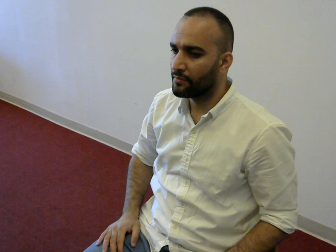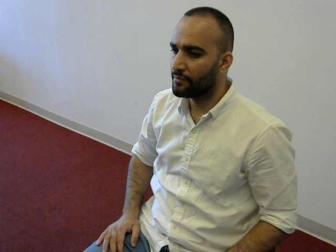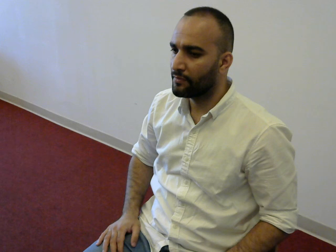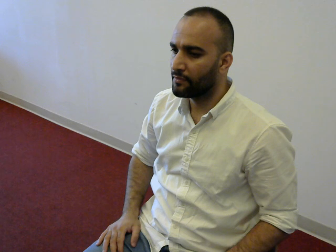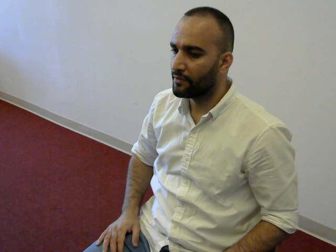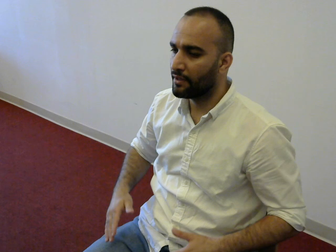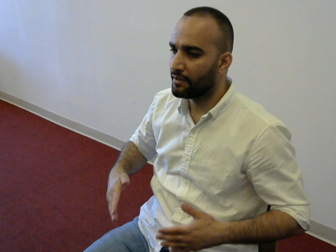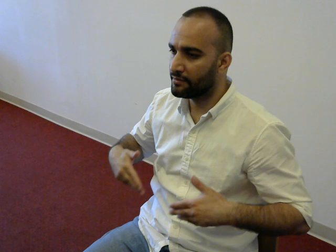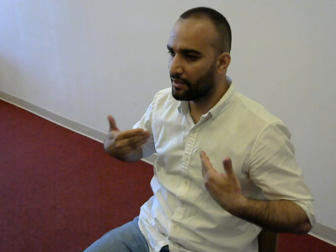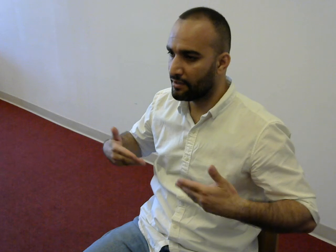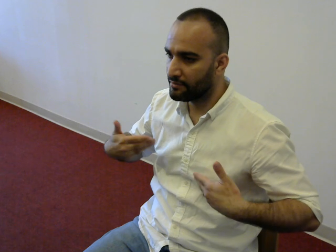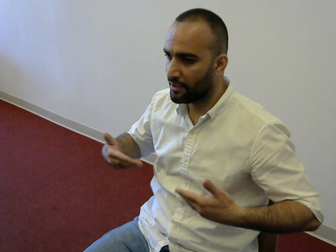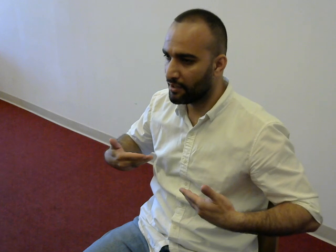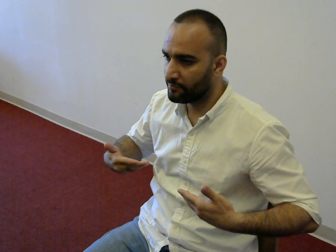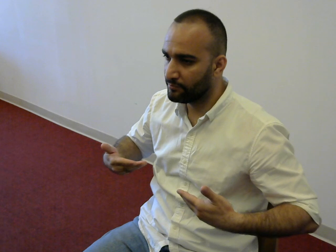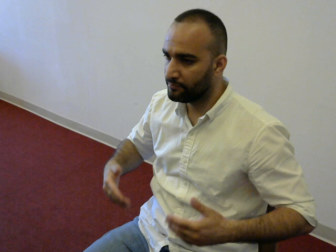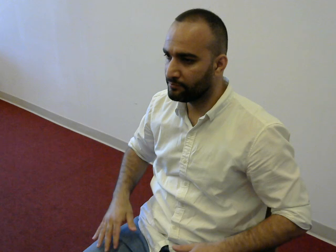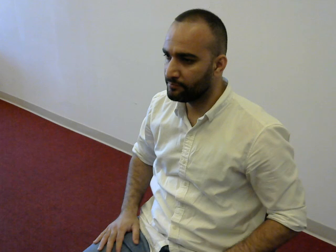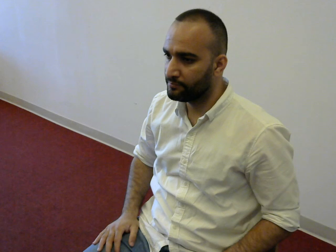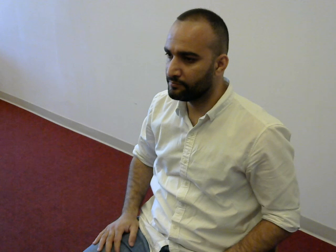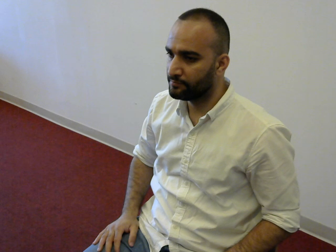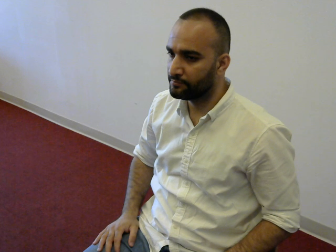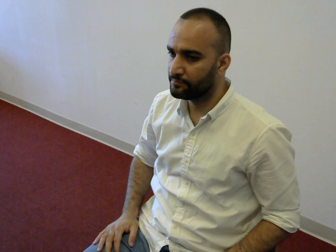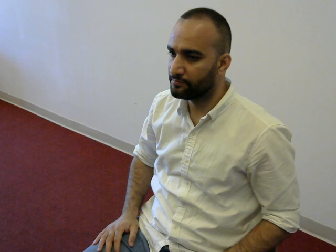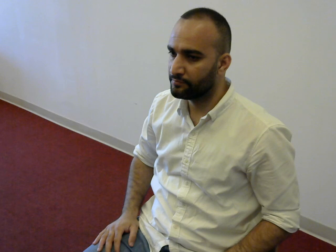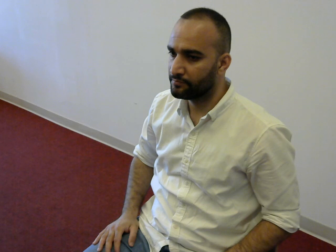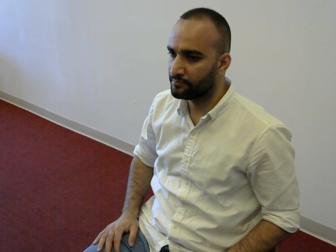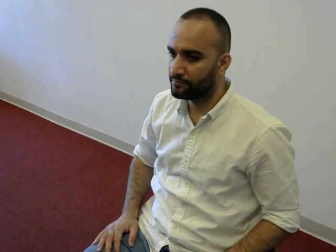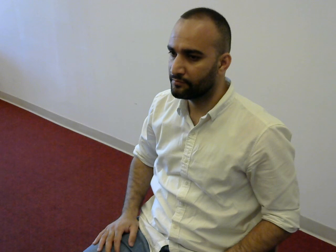Salam